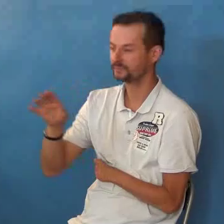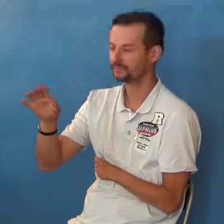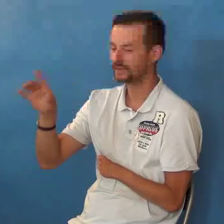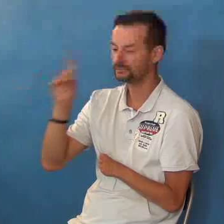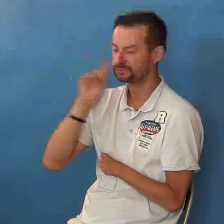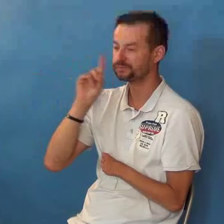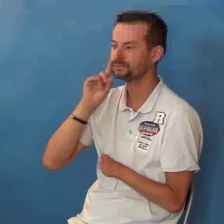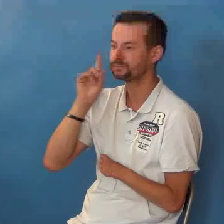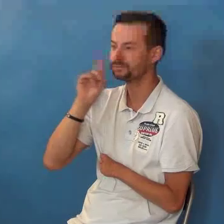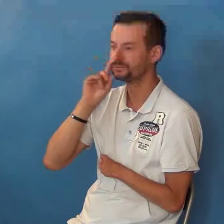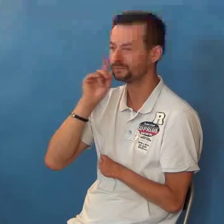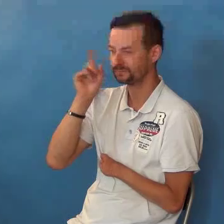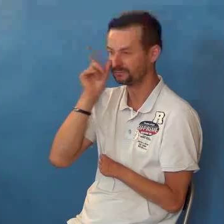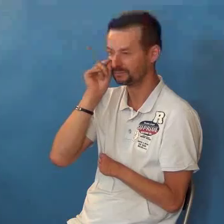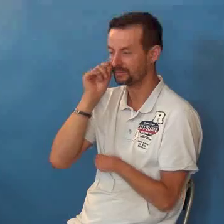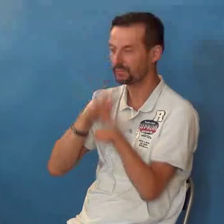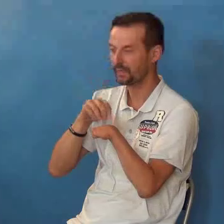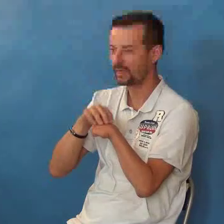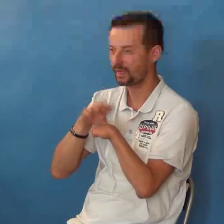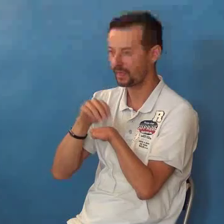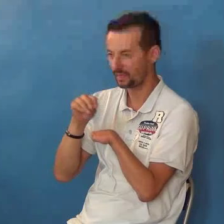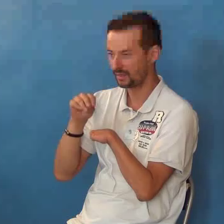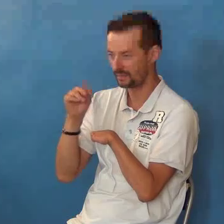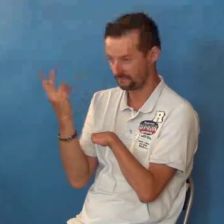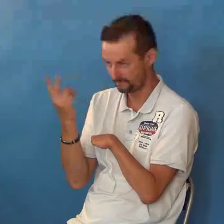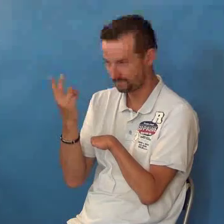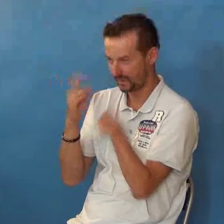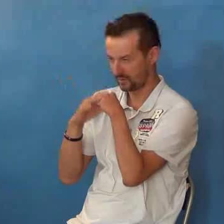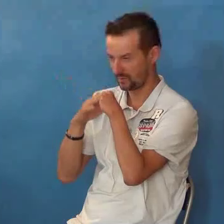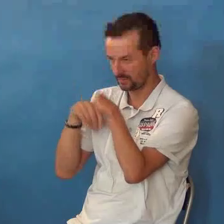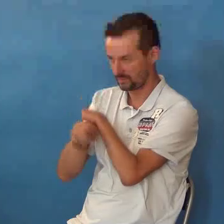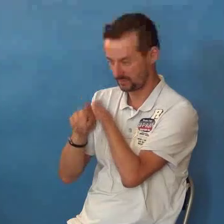Chłopak śpi, razem z psem, w domu.